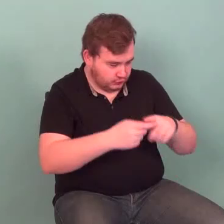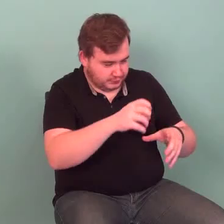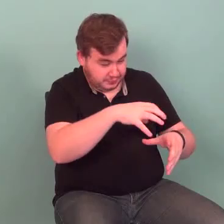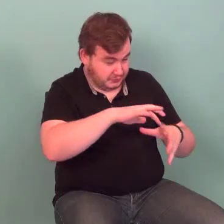Stawia ją.